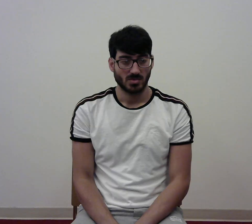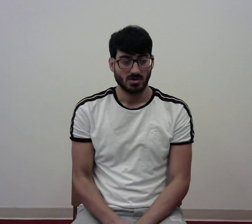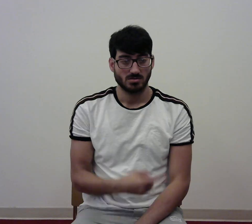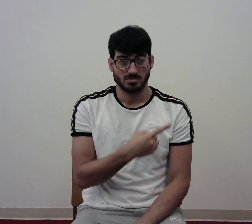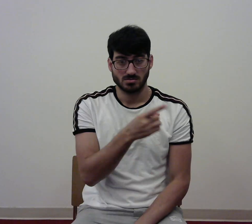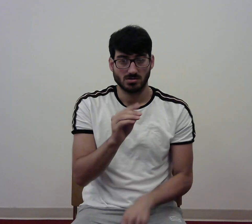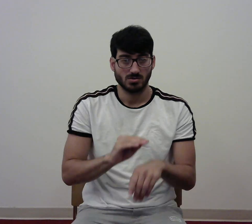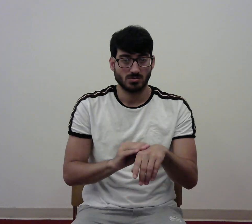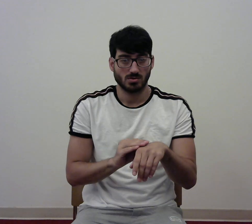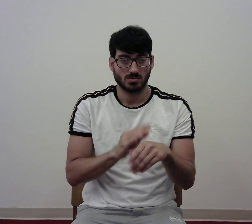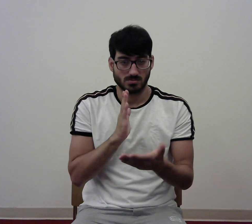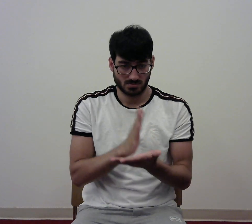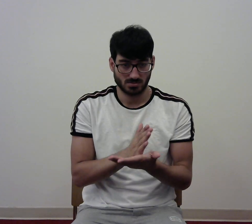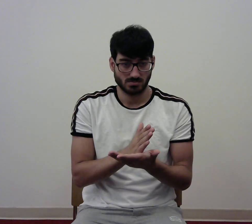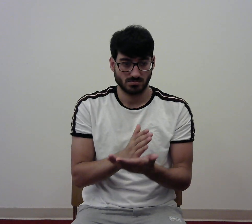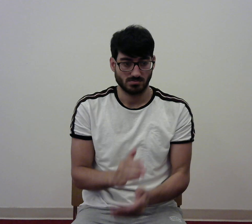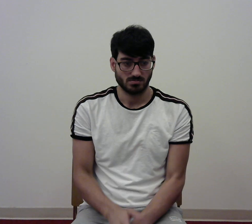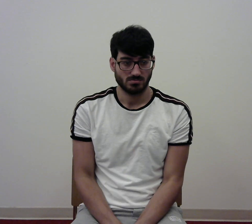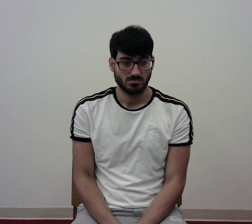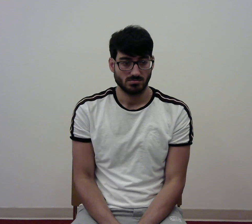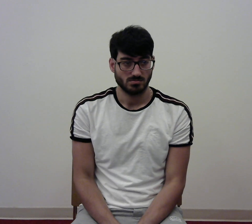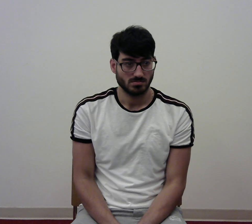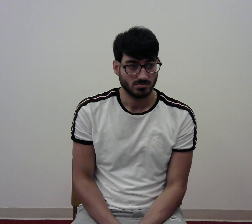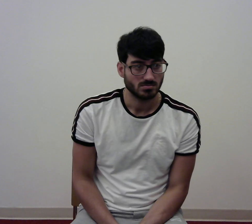Sizdə yod varmı?